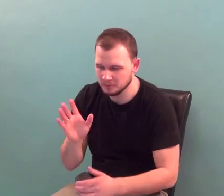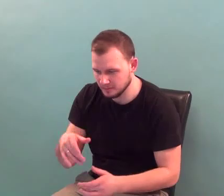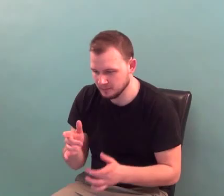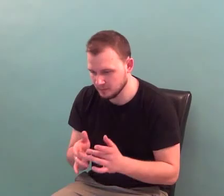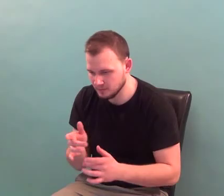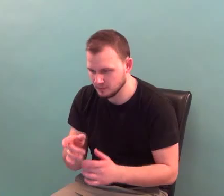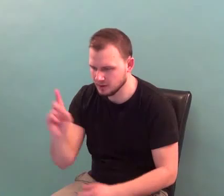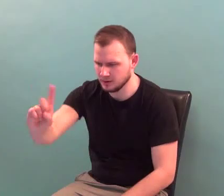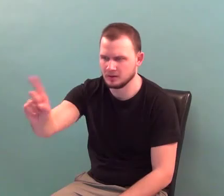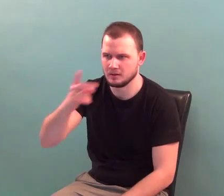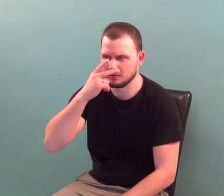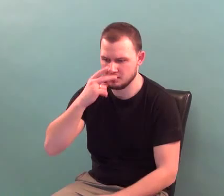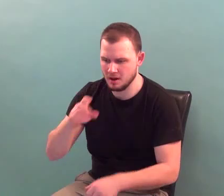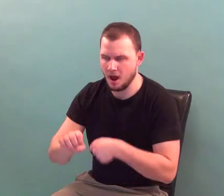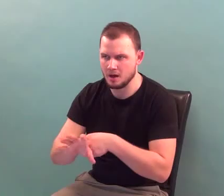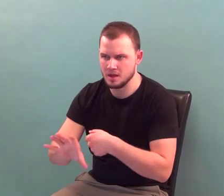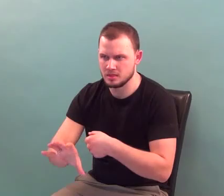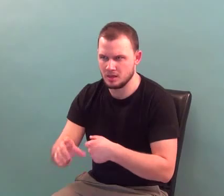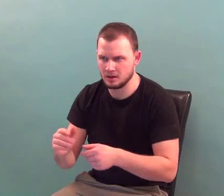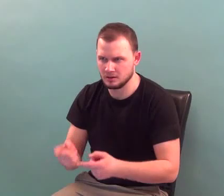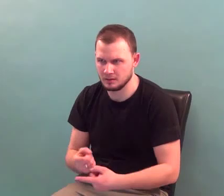Rower nie, bo jest duża latarka, nie pasuje.